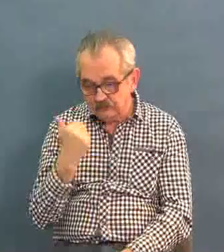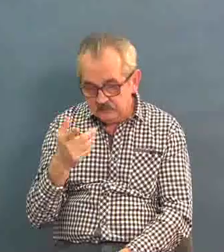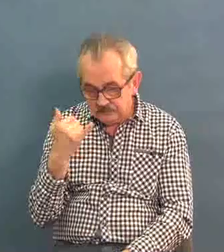Inaczej.